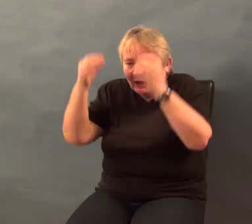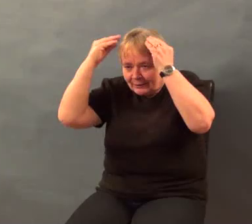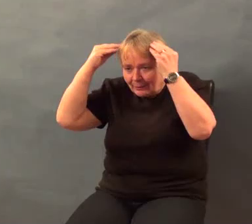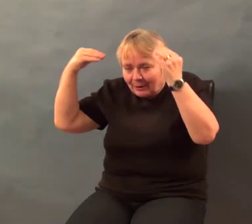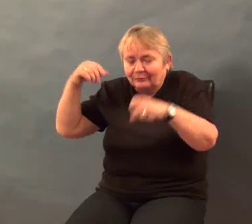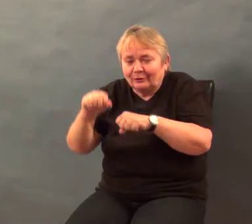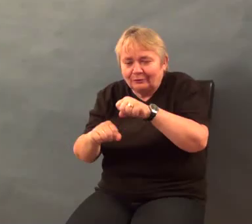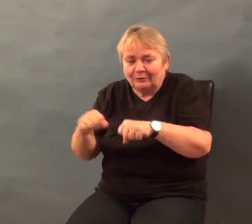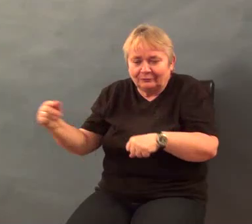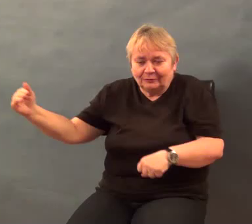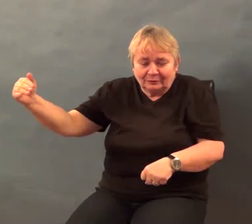Jedzie na rowerze.